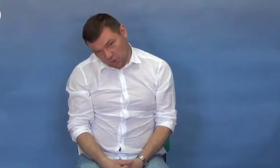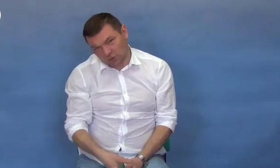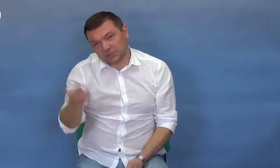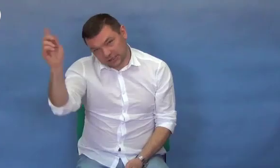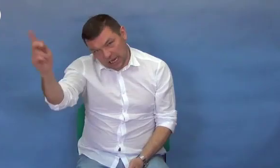Zakaz.